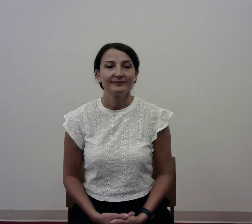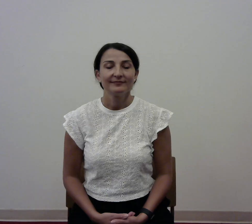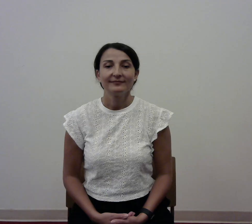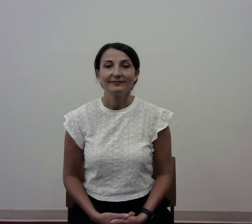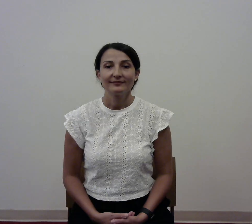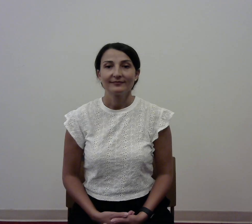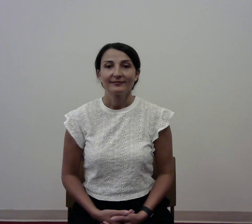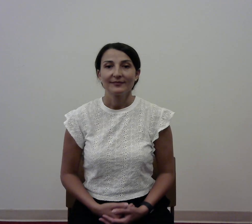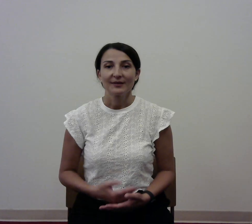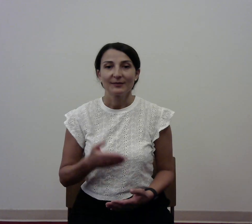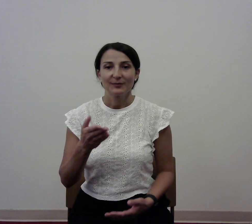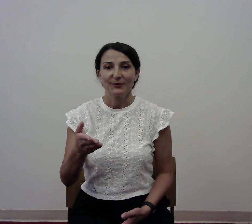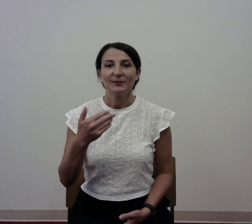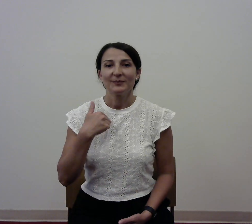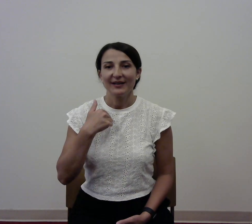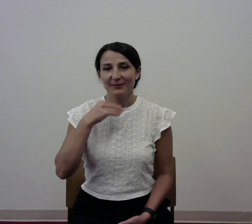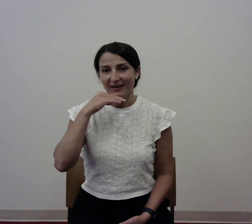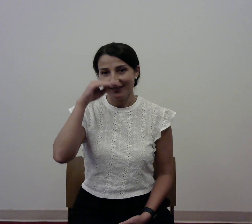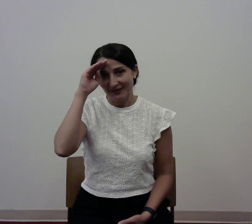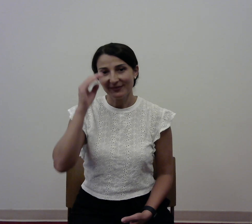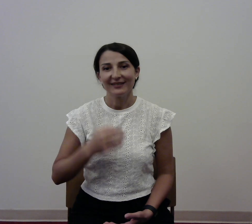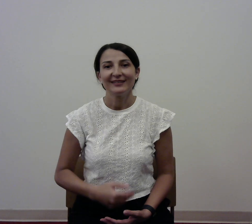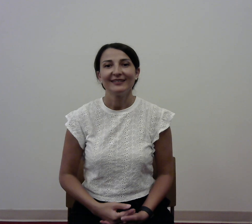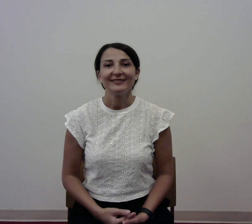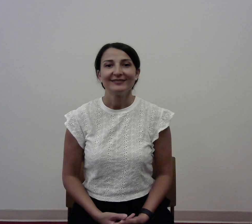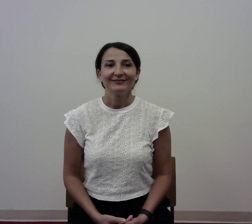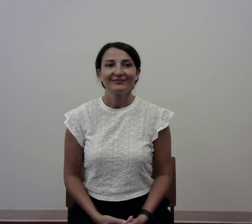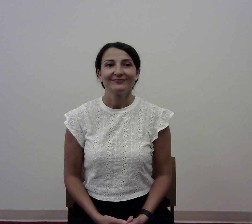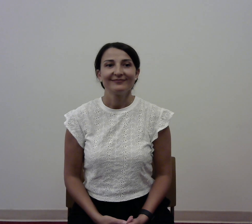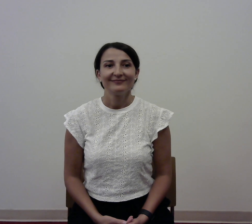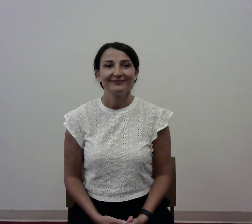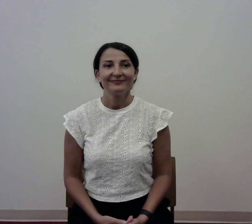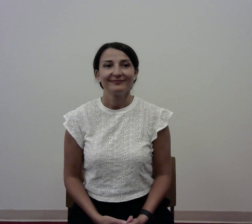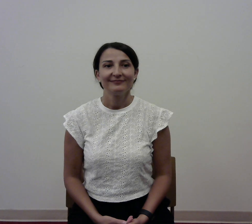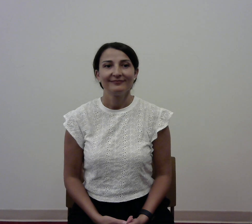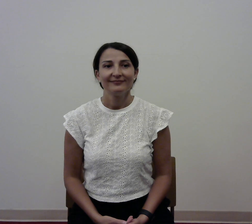Bu mənim atamdır